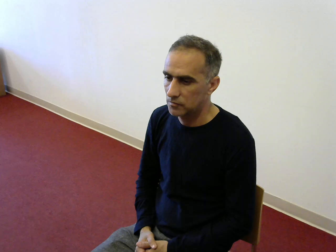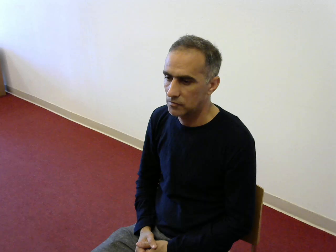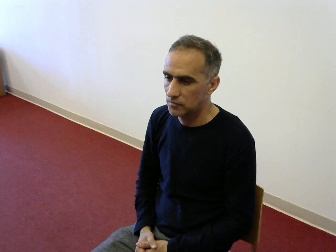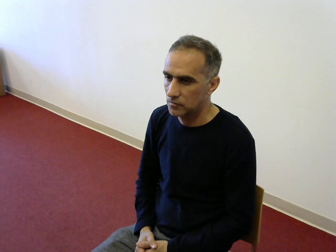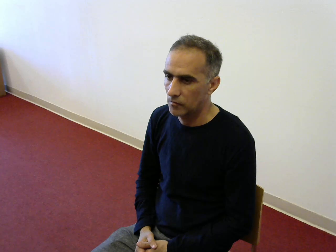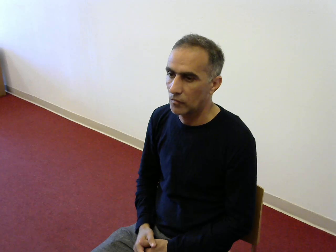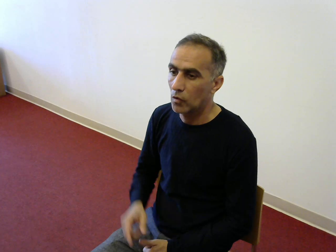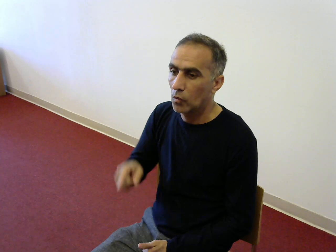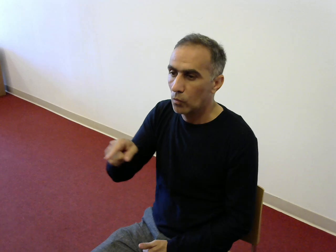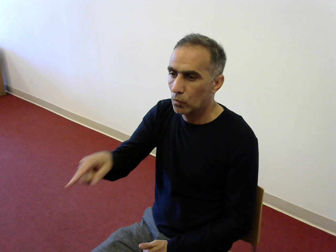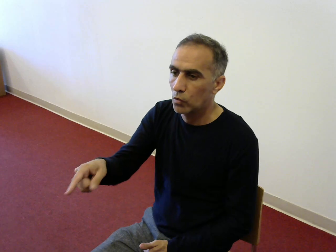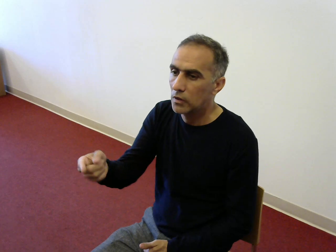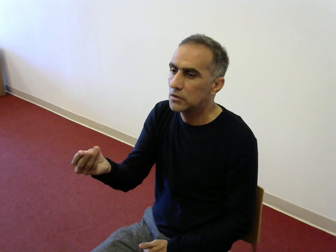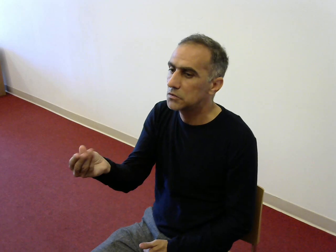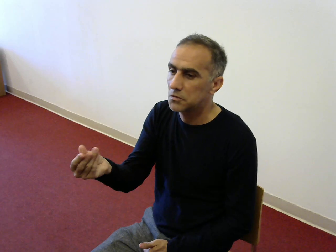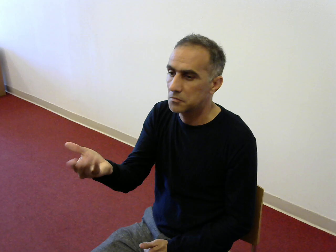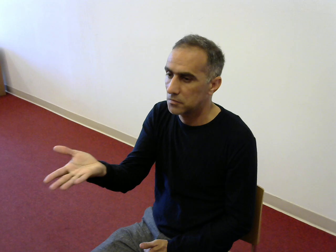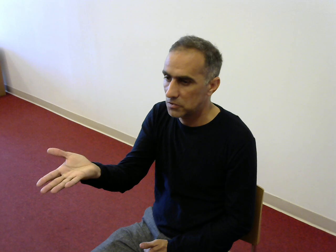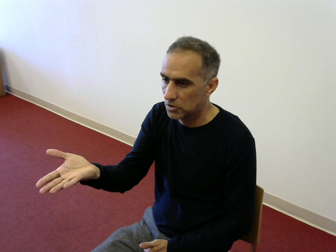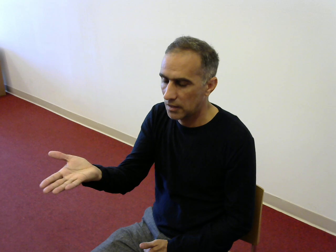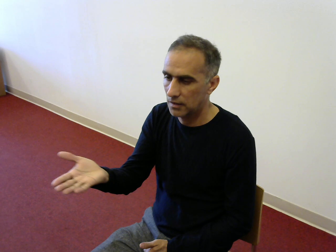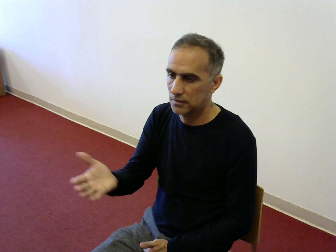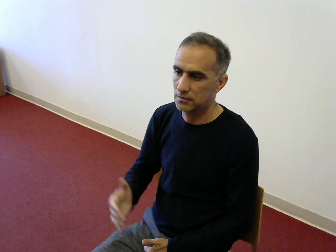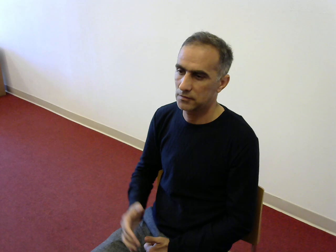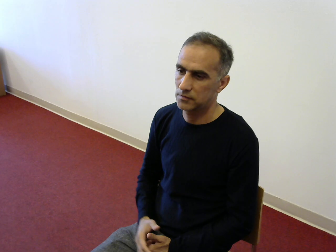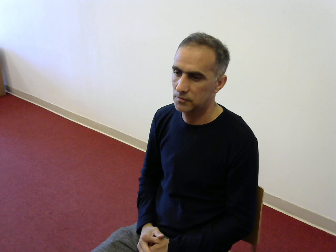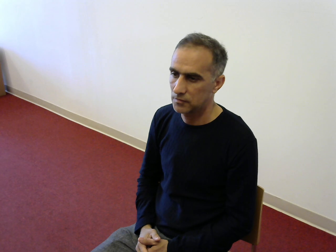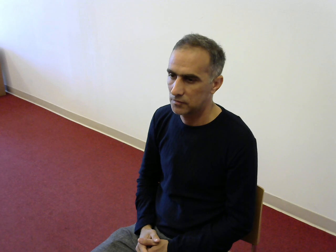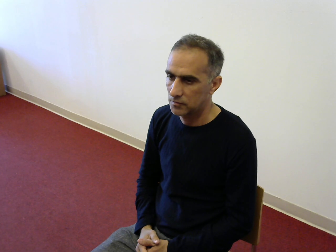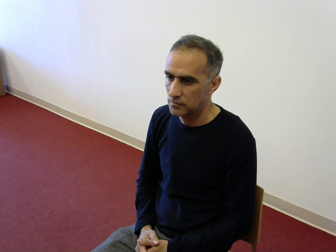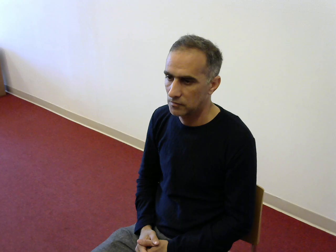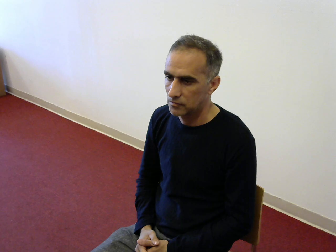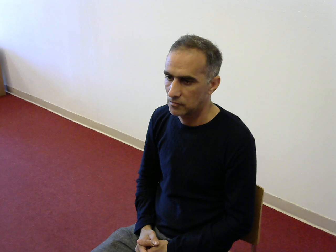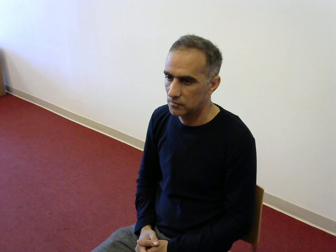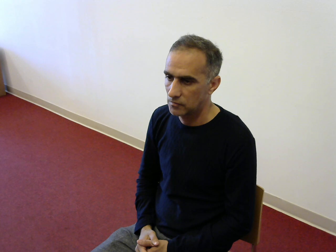Bu neçəyədir?